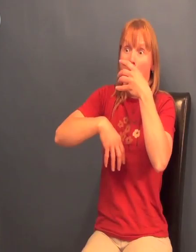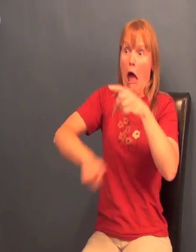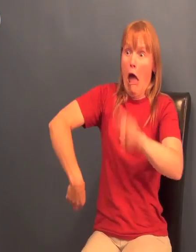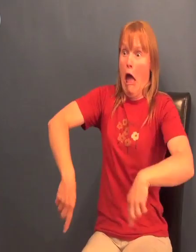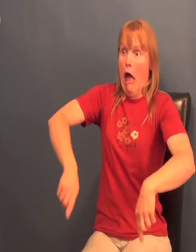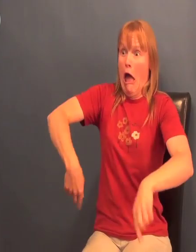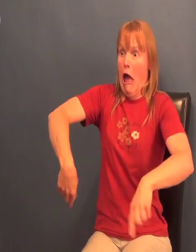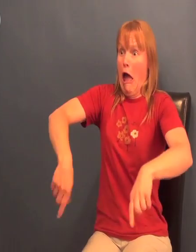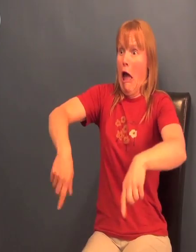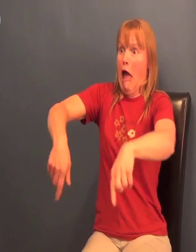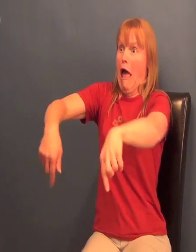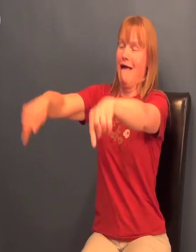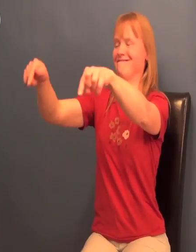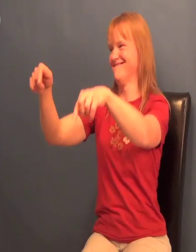Kot biegnie z kulą w brzuchu.